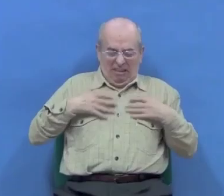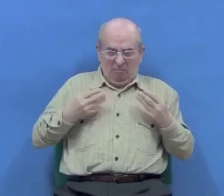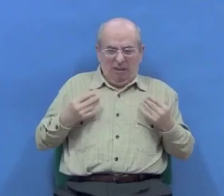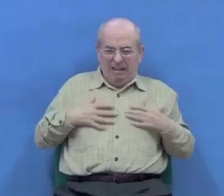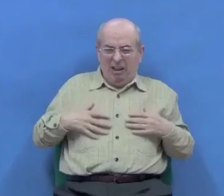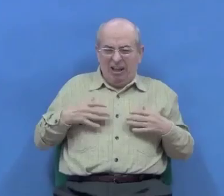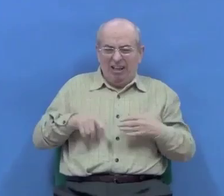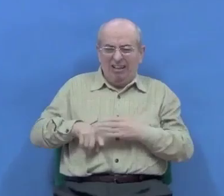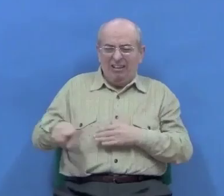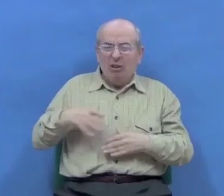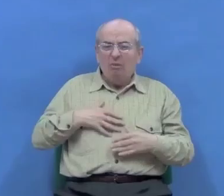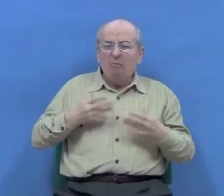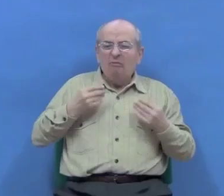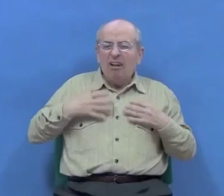Kot był cały mokry i uciekł.